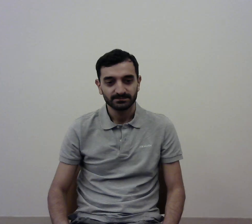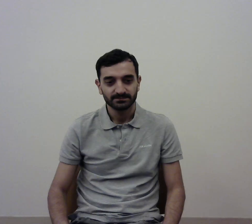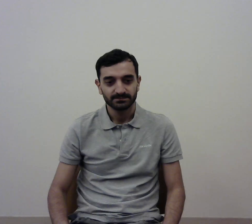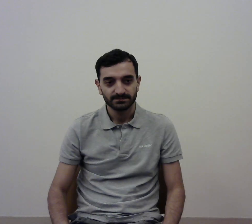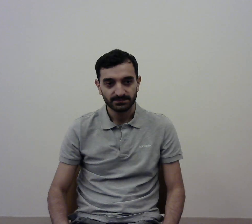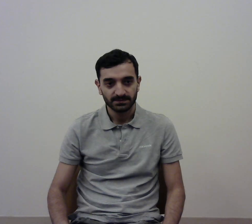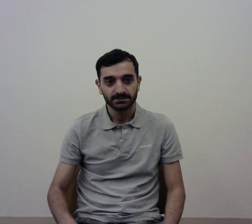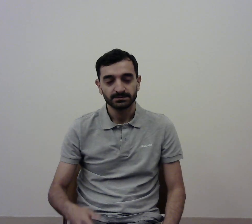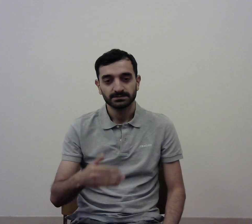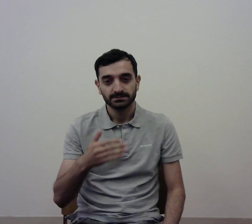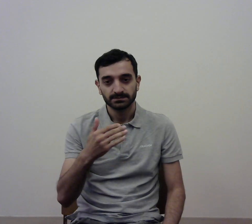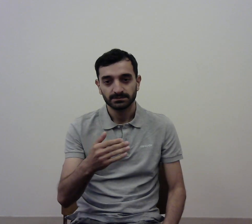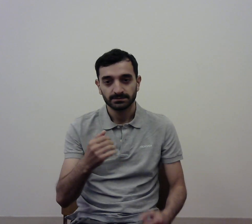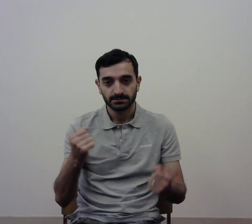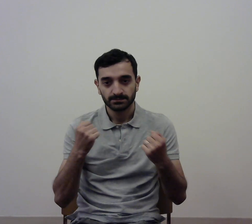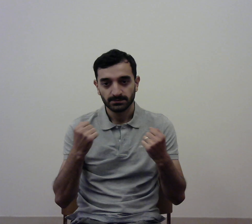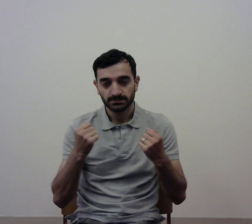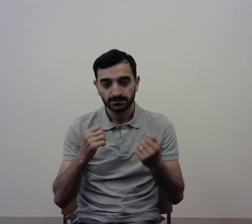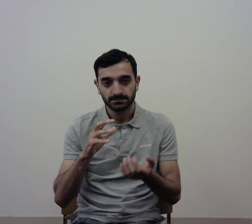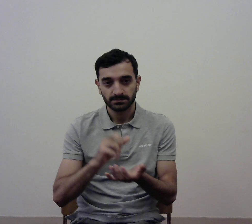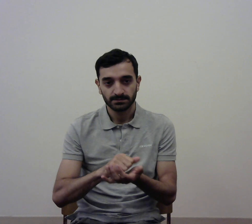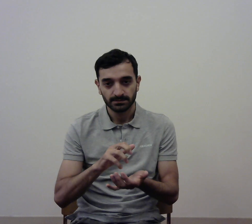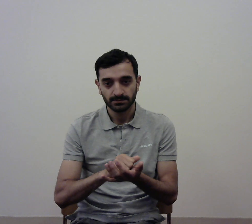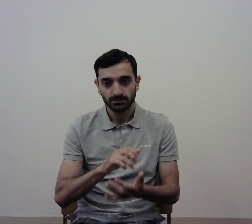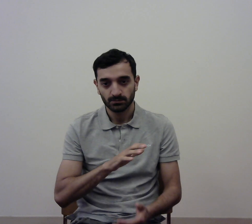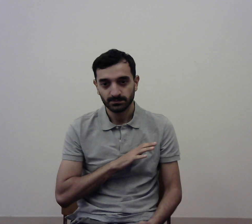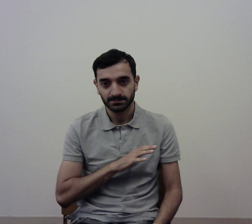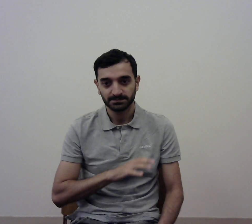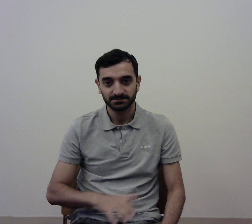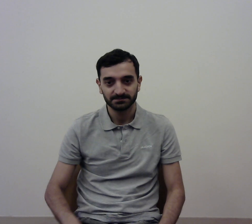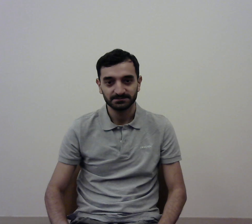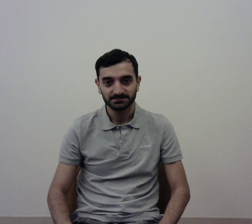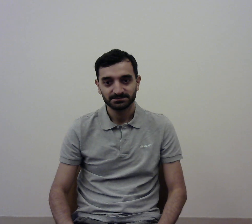Siz idmanla məşğul olursunuzmu?